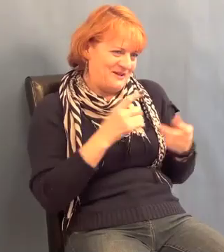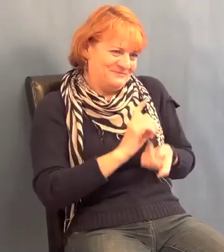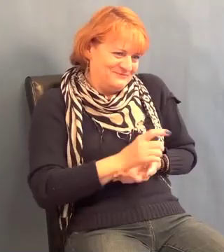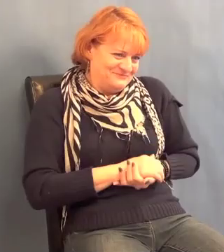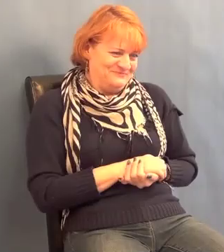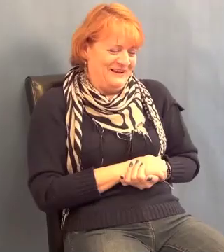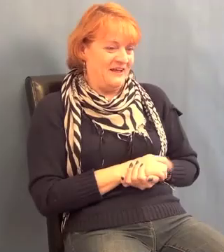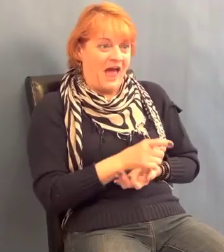Nie wolno się kąpać.